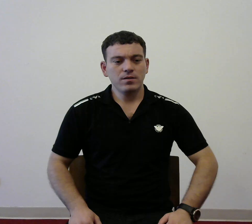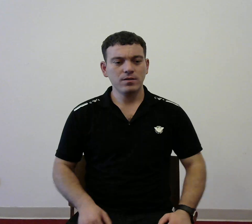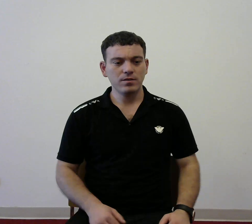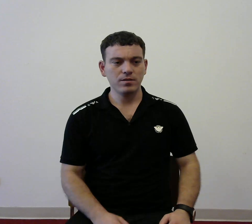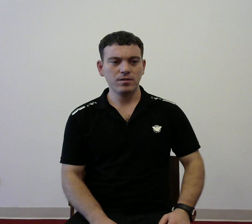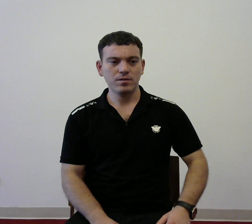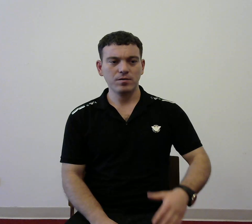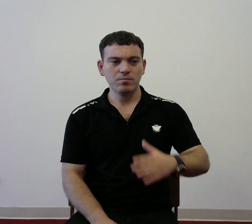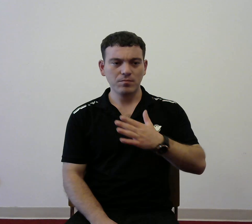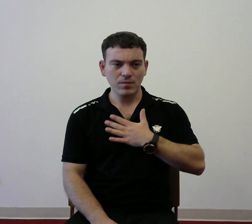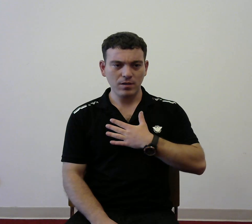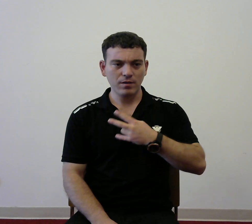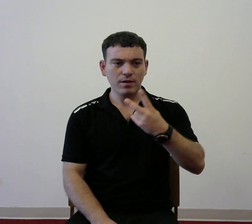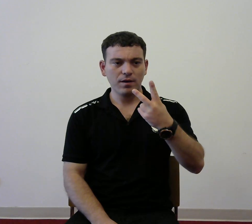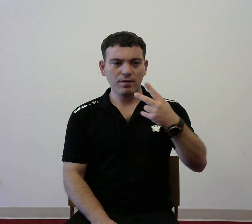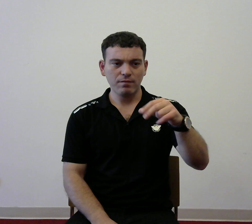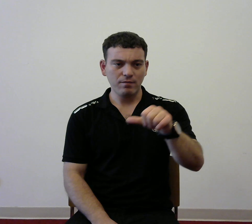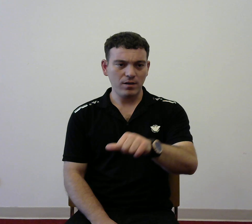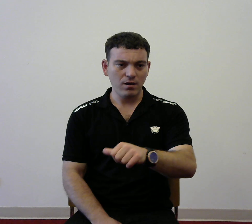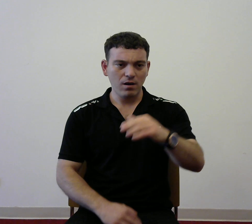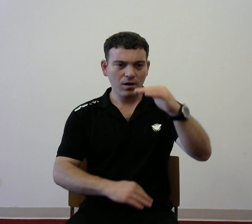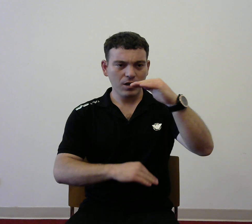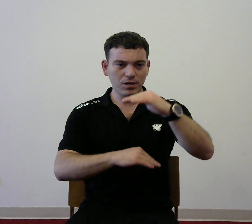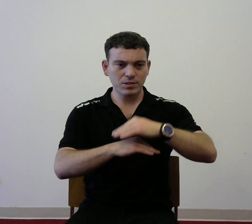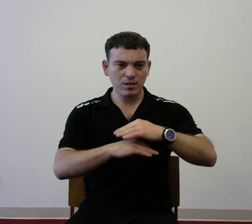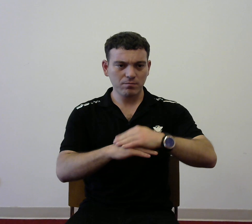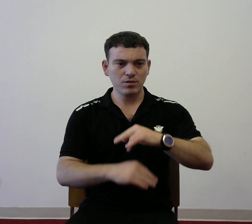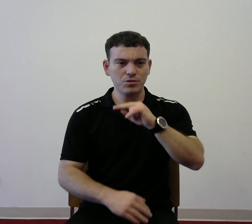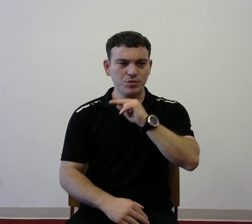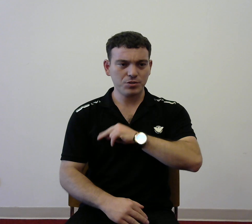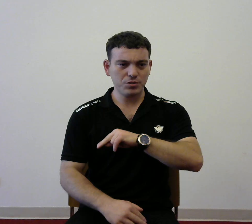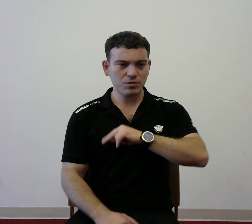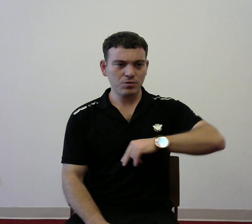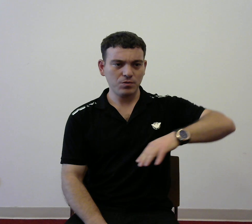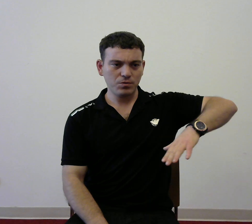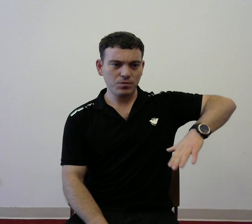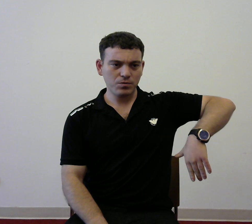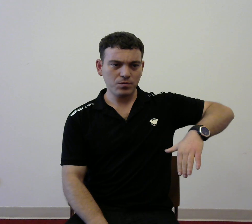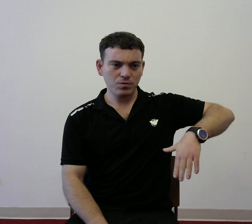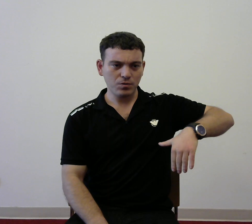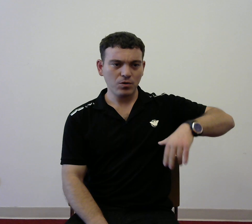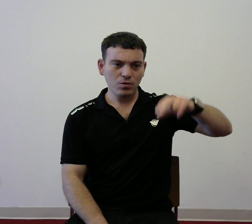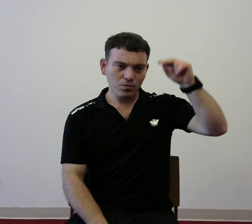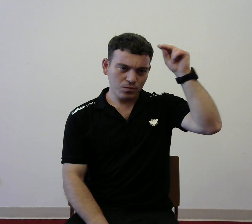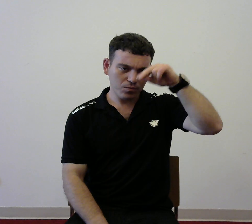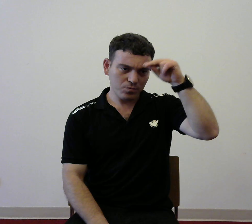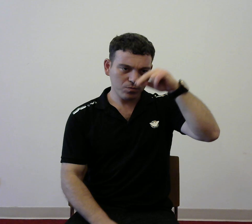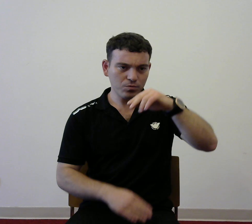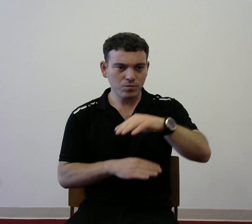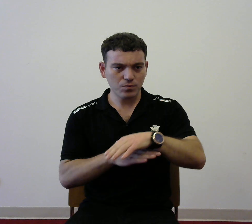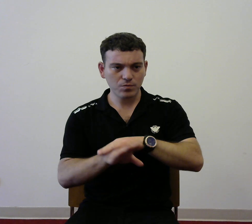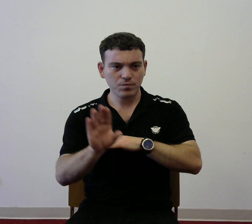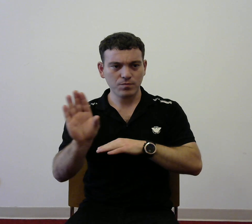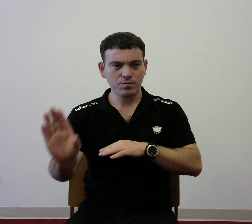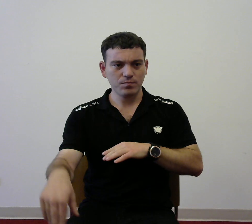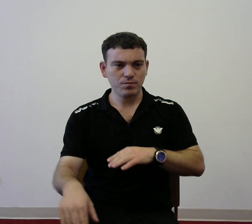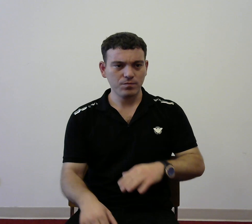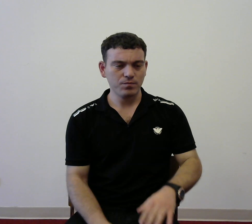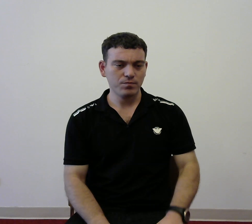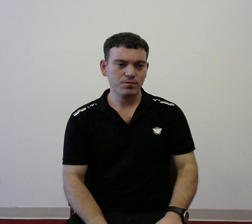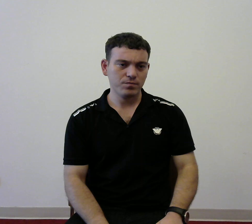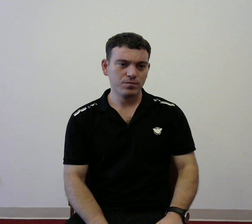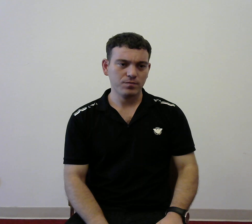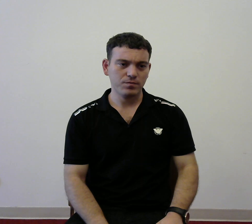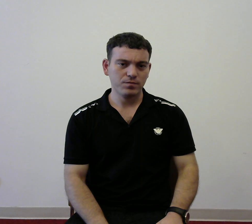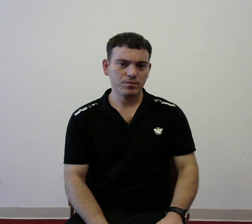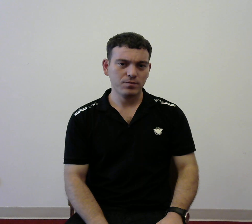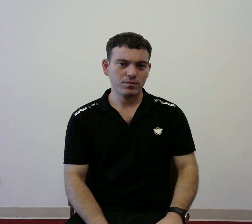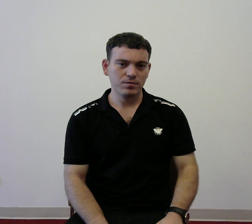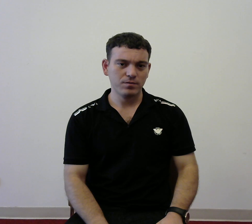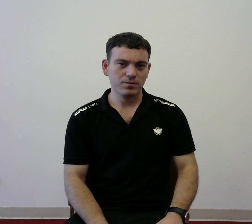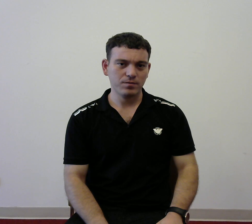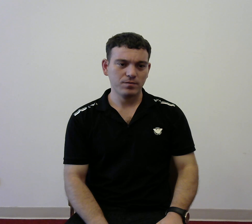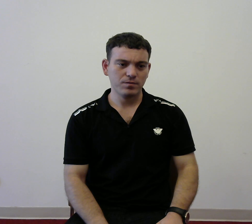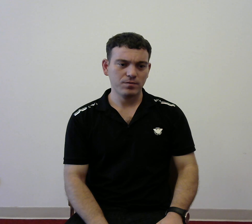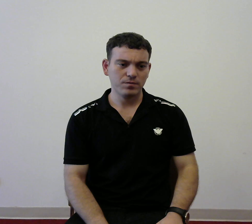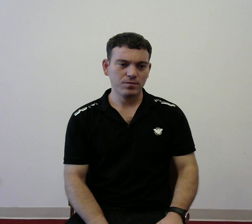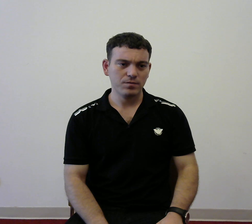Mən həftədə 2 dəfə axşam işdən sonra kursa gedirəm